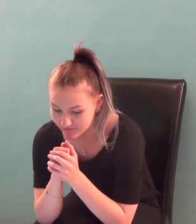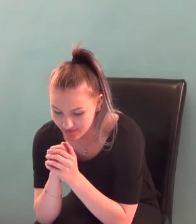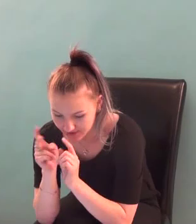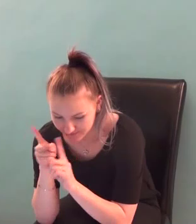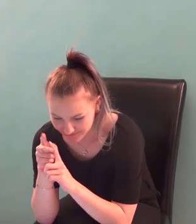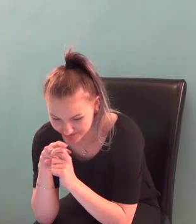Drugi punkt.